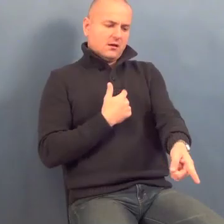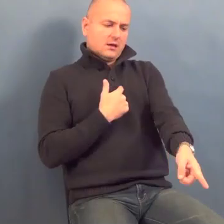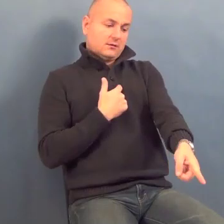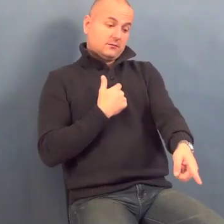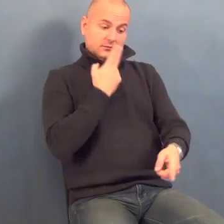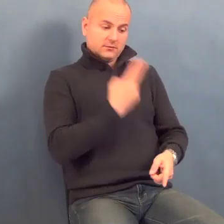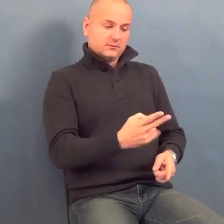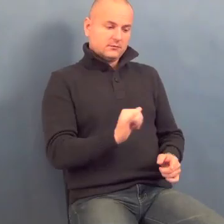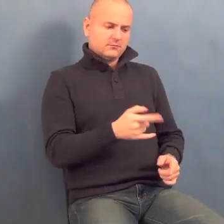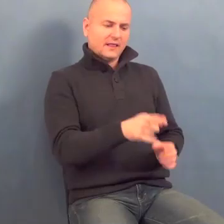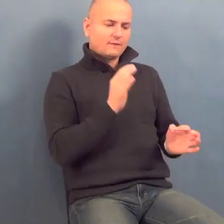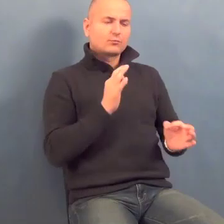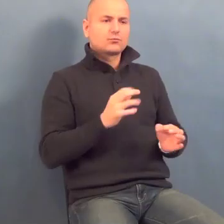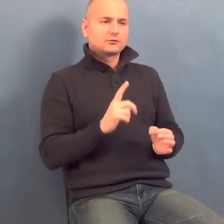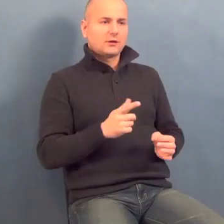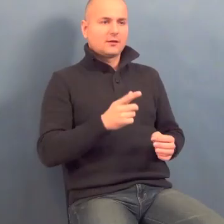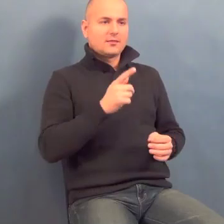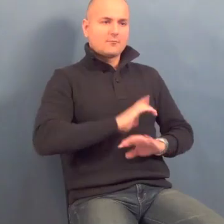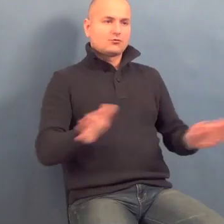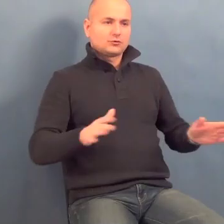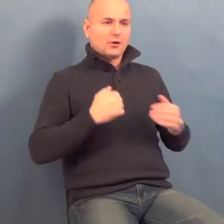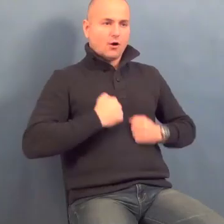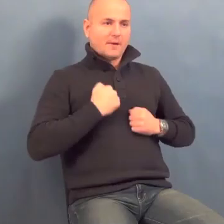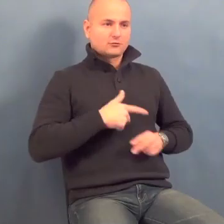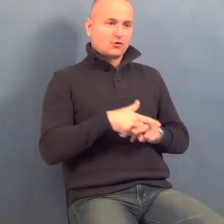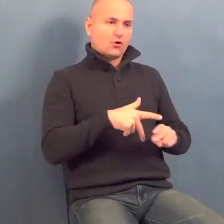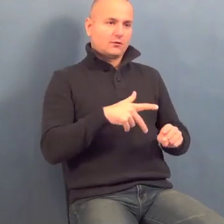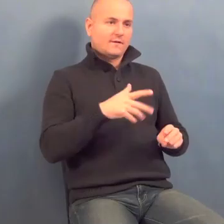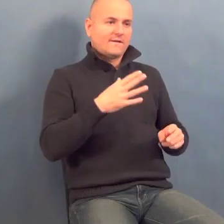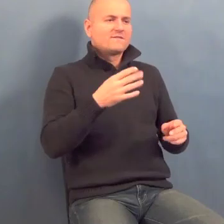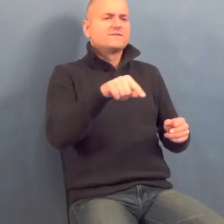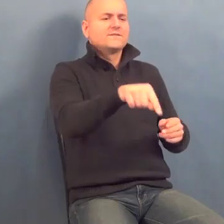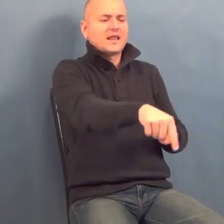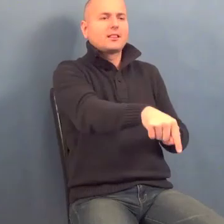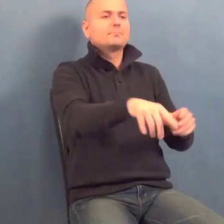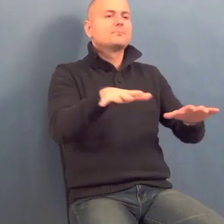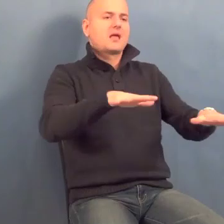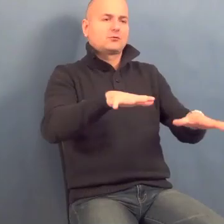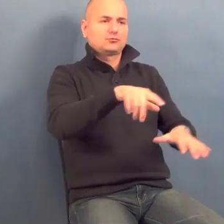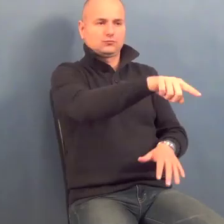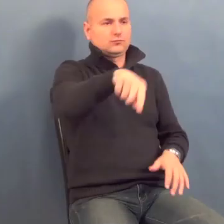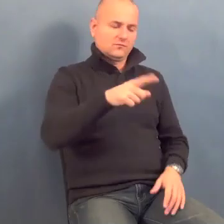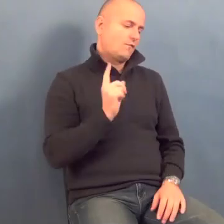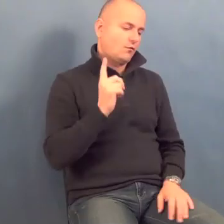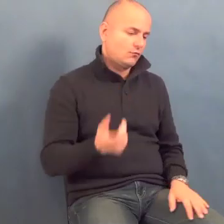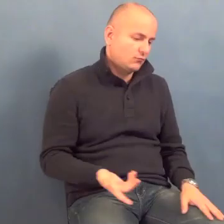Ja widzę, że to informuje, że nie można myć konia w tym miejscu.